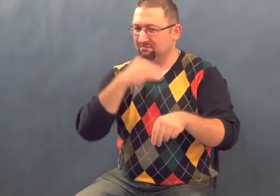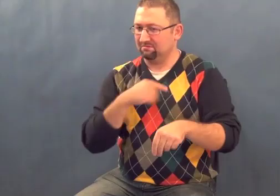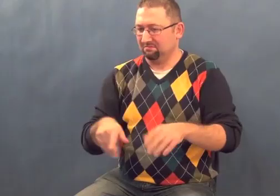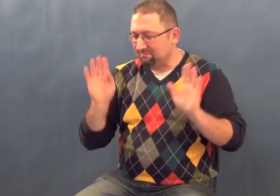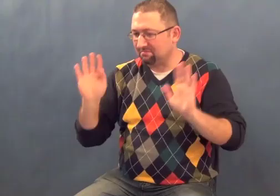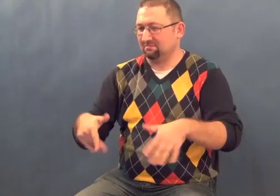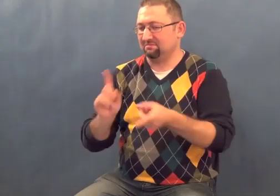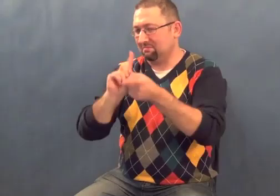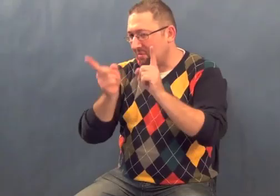Dobra, spotkamy się.